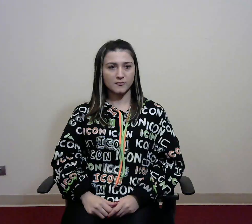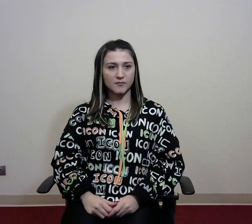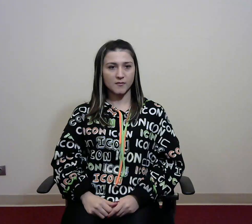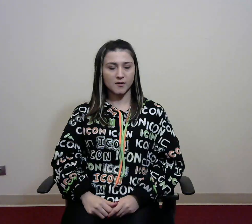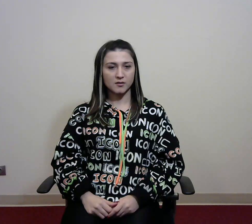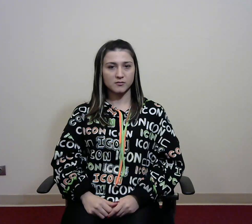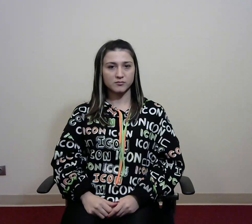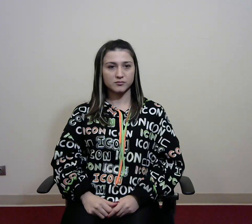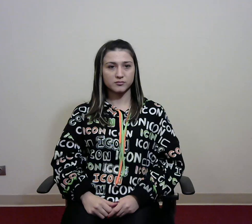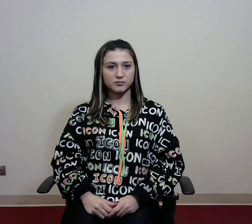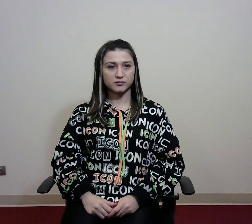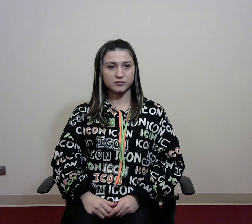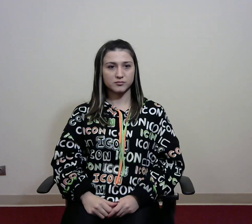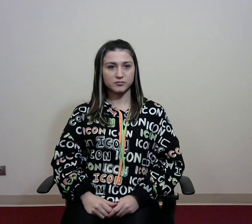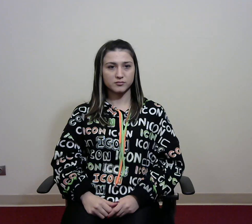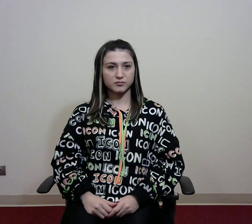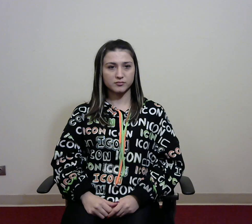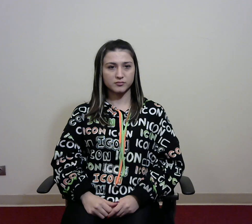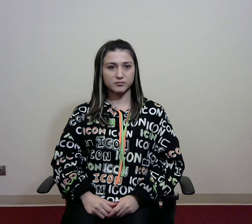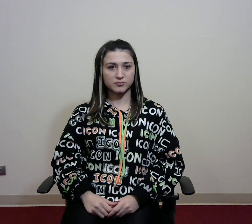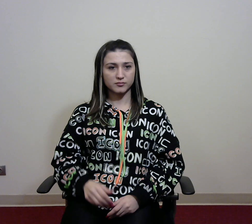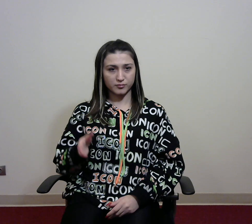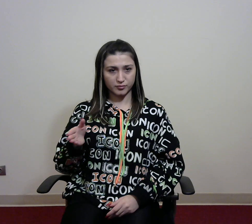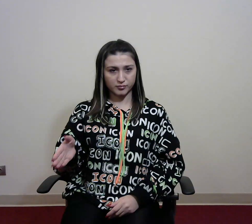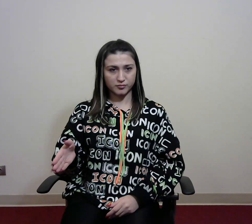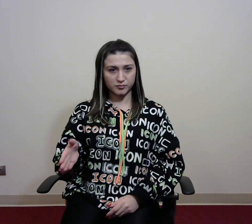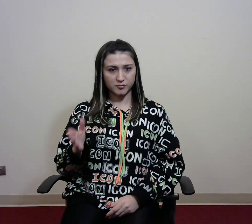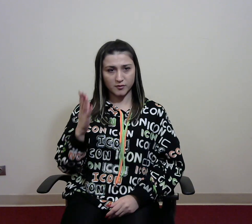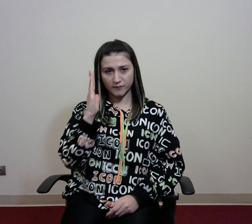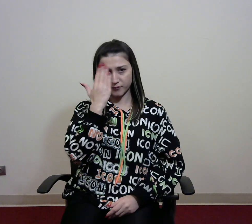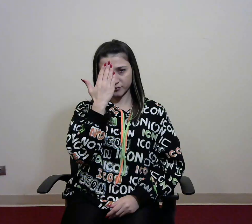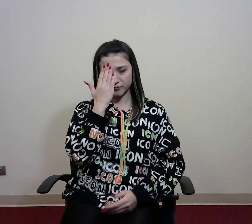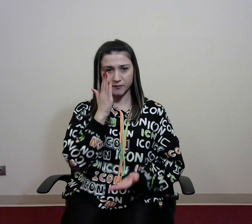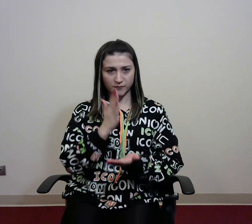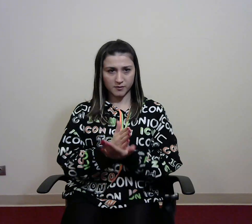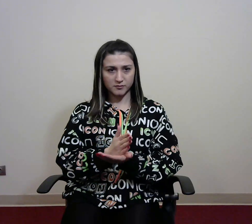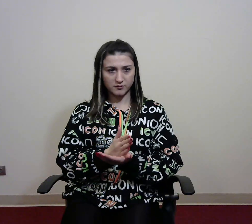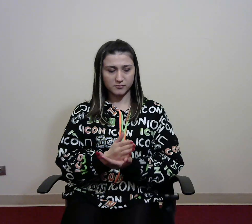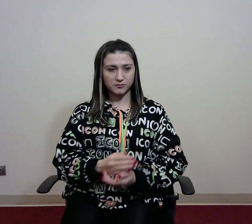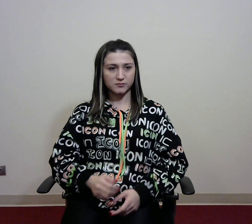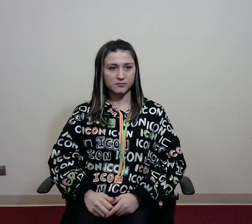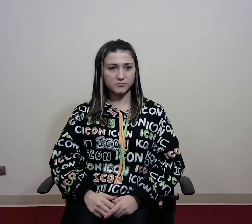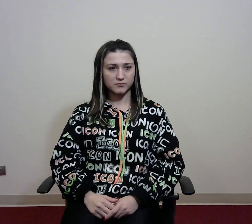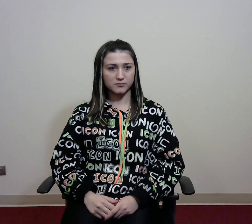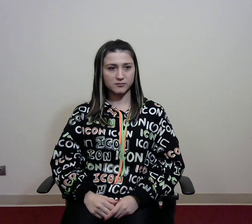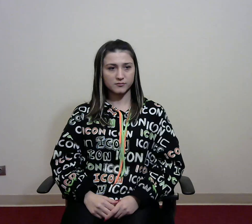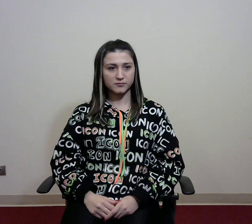Burda güzgü varmı?